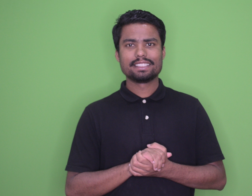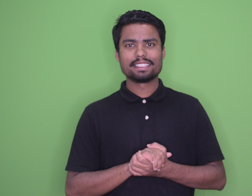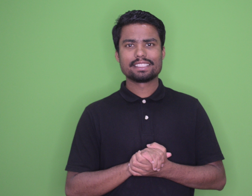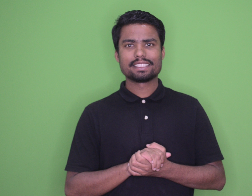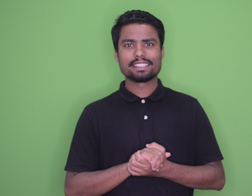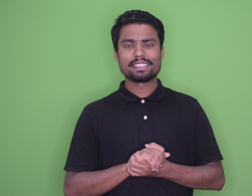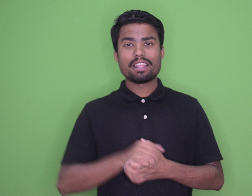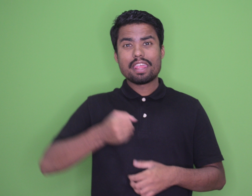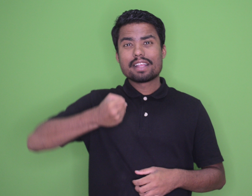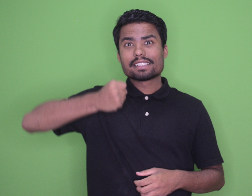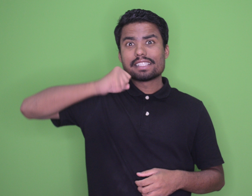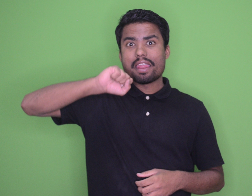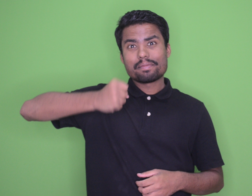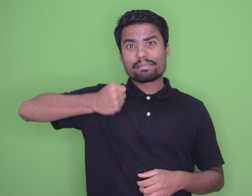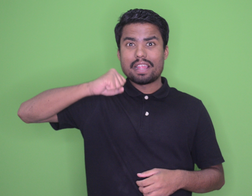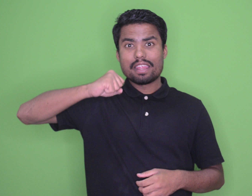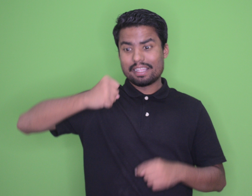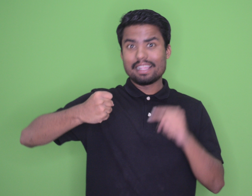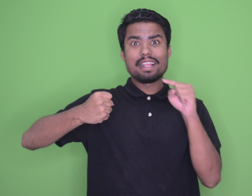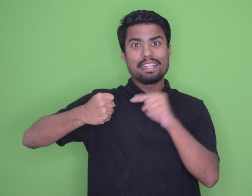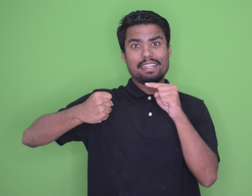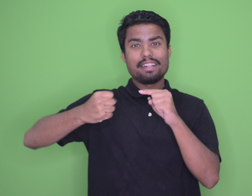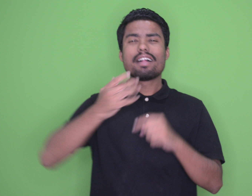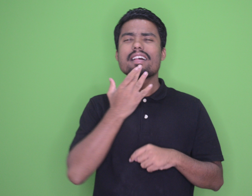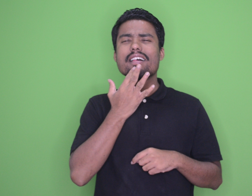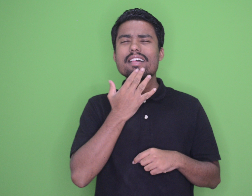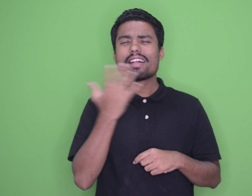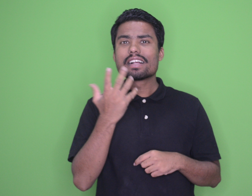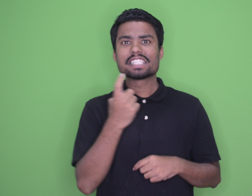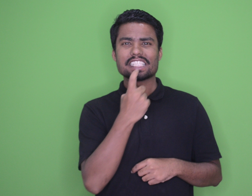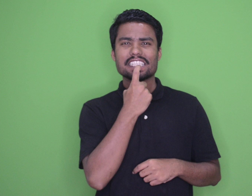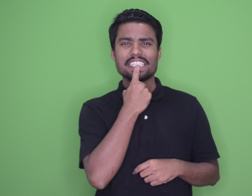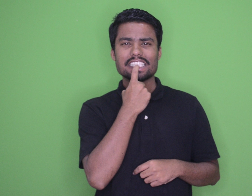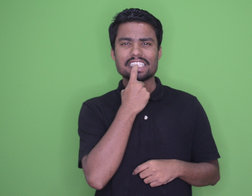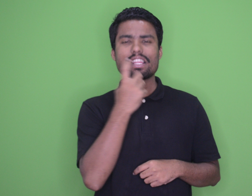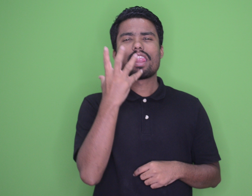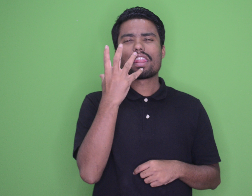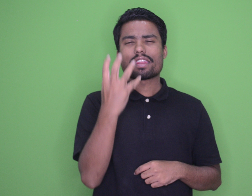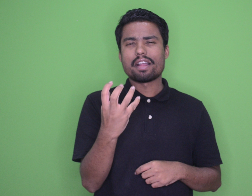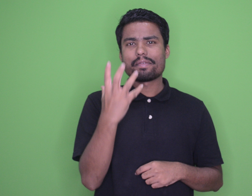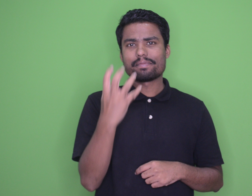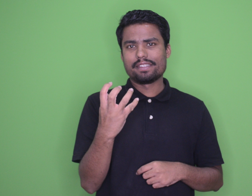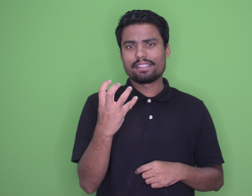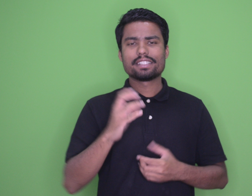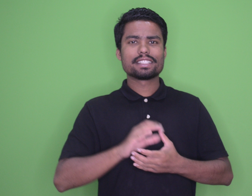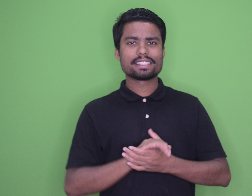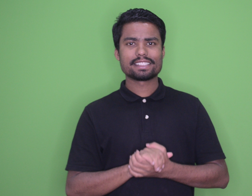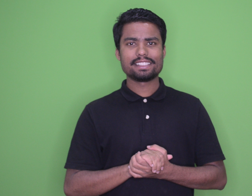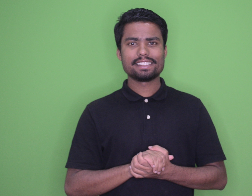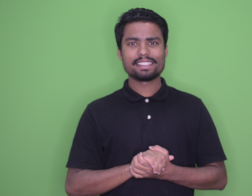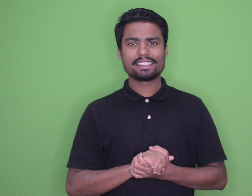cup is of white colour